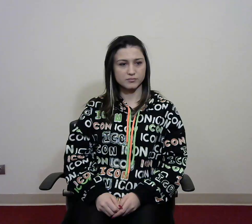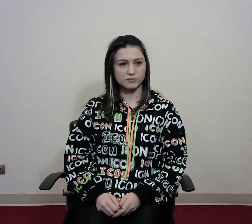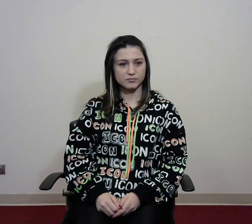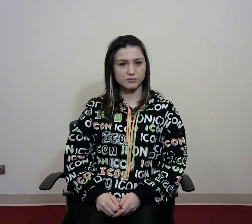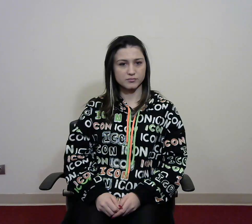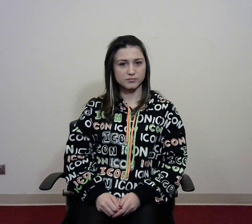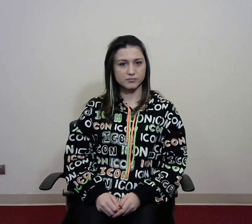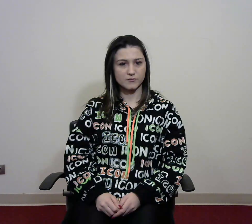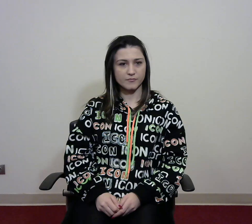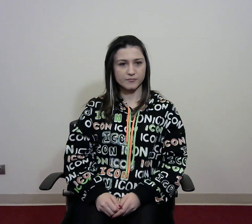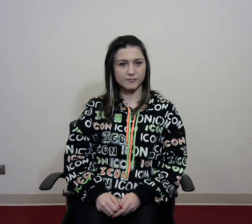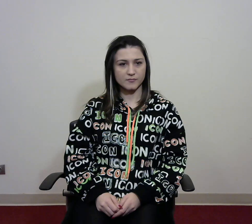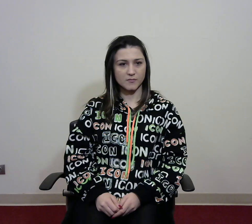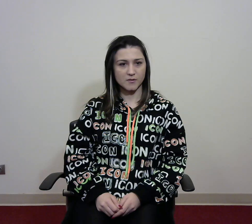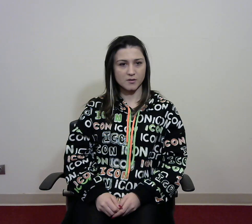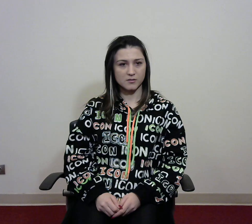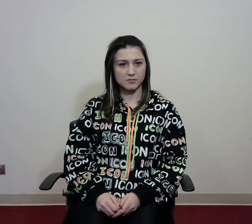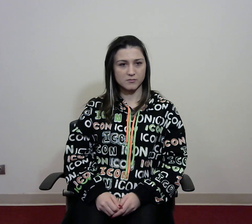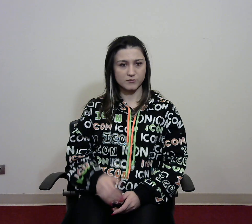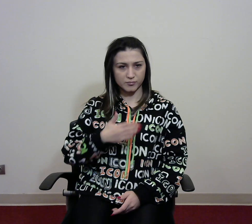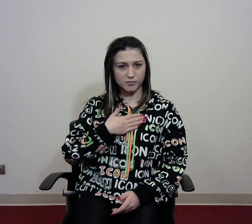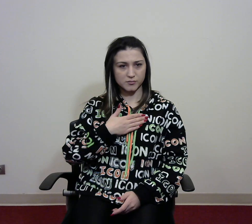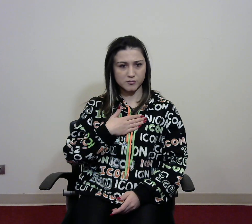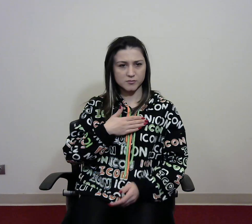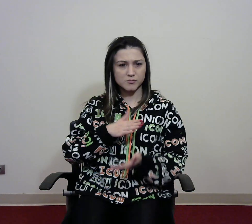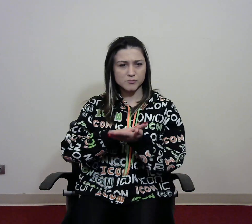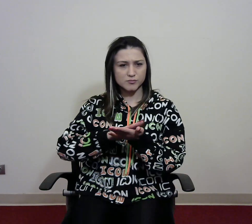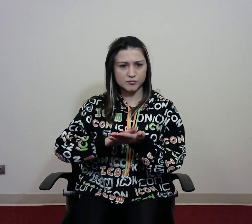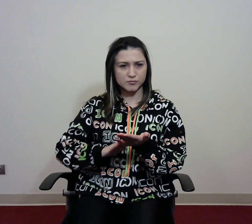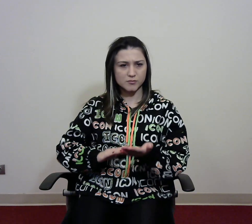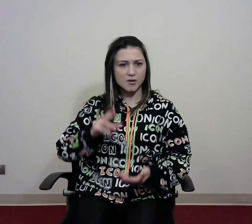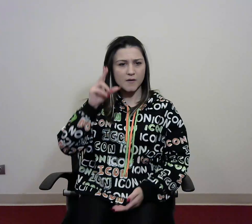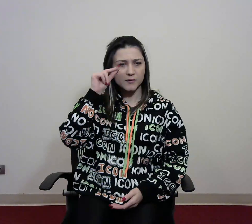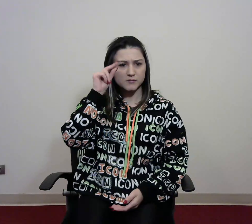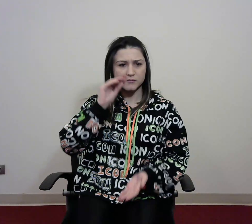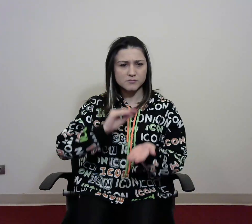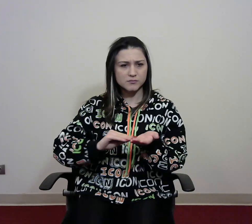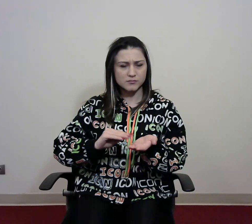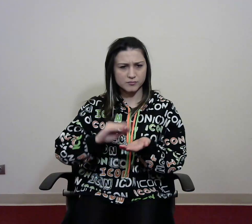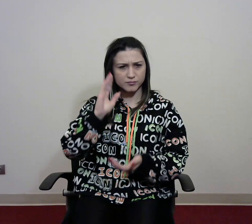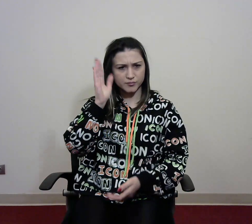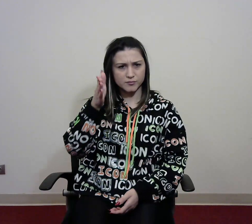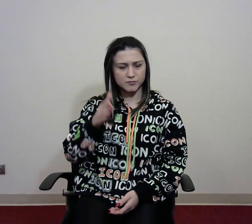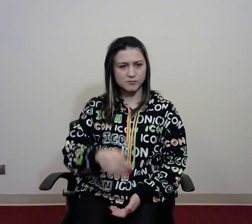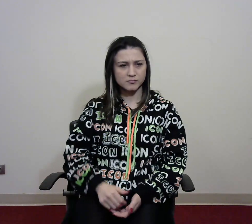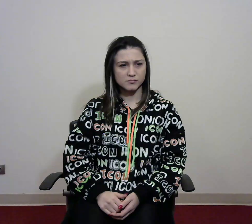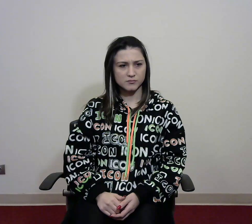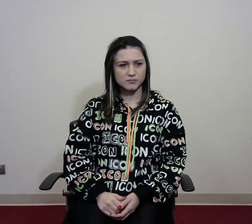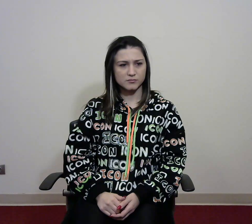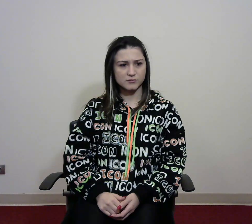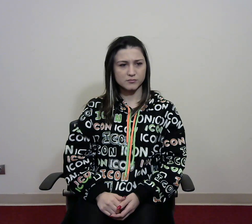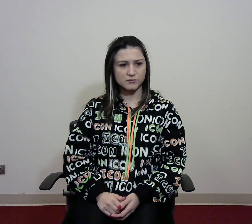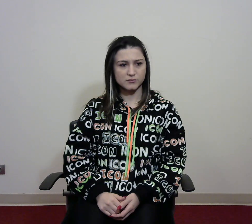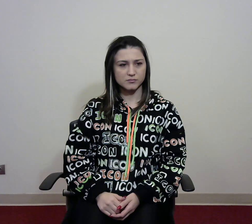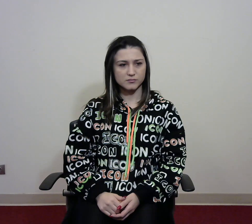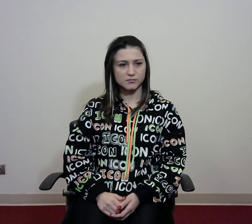Mən ərizəni nə vaxt yazmalıyam?